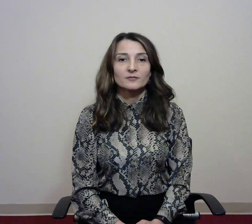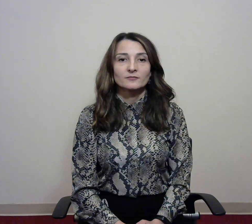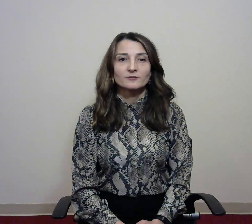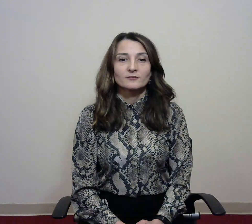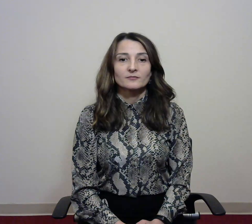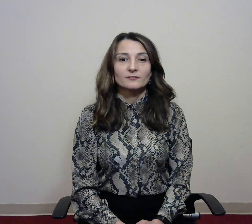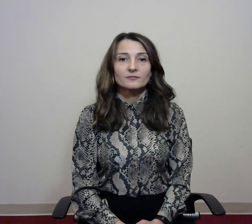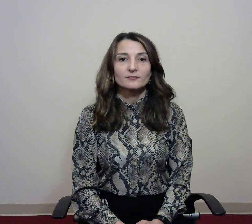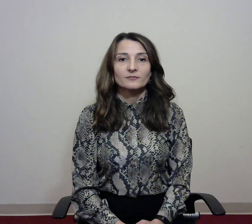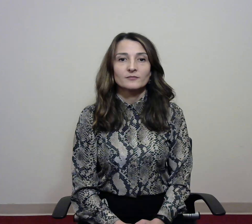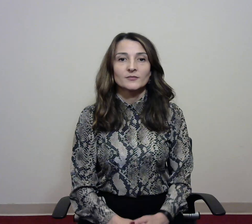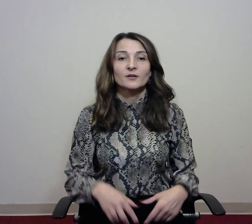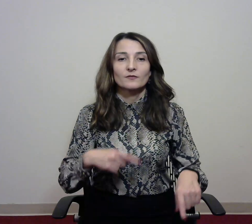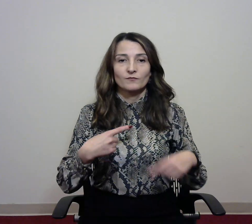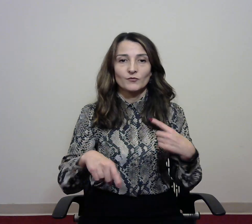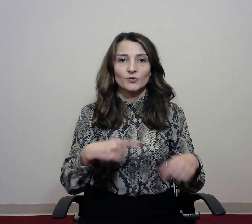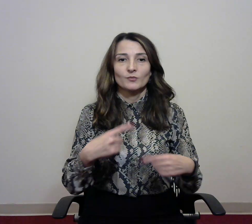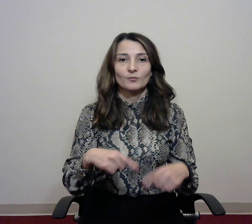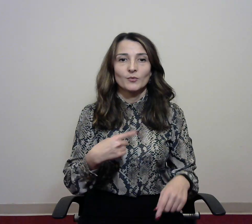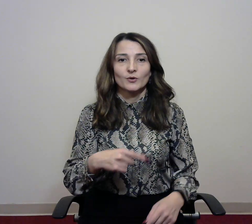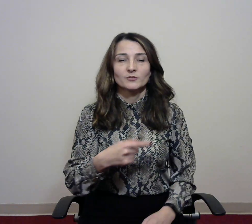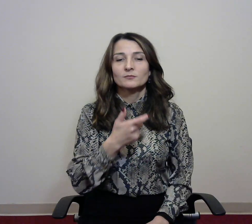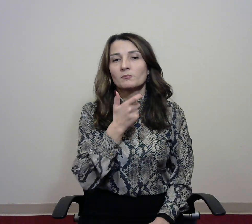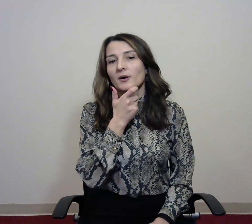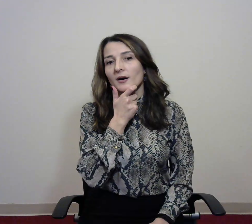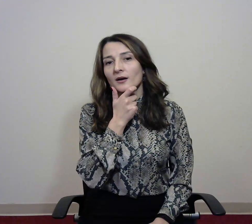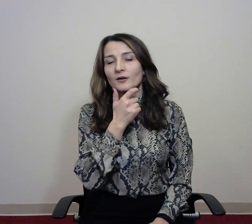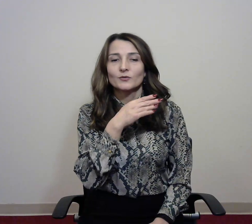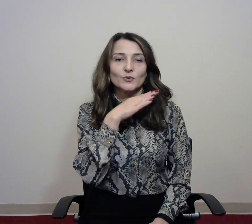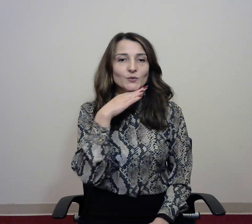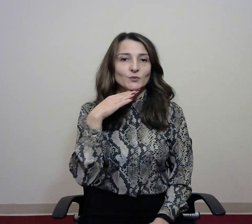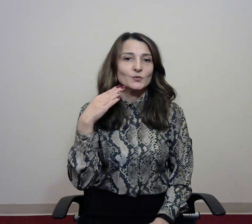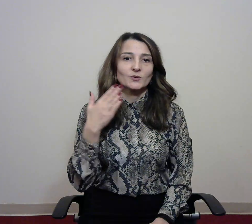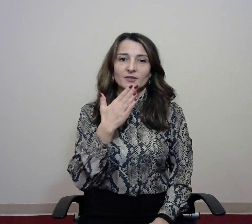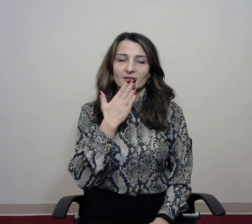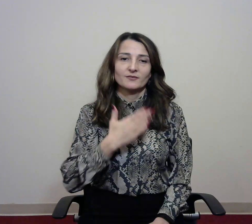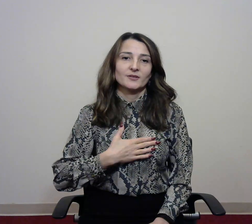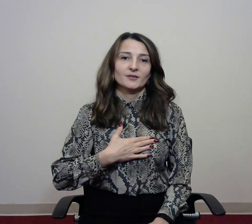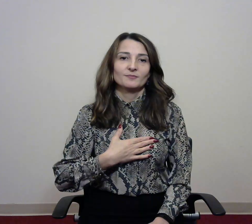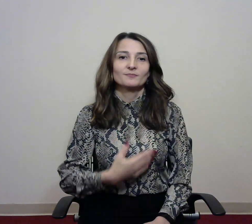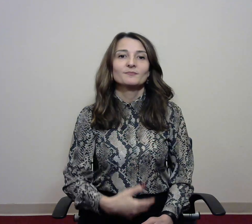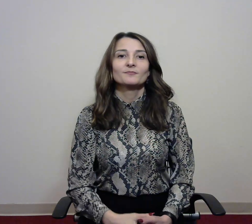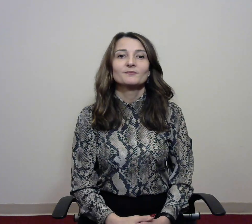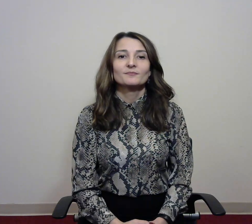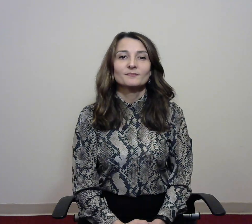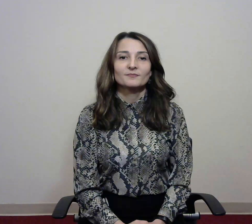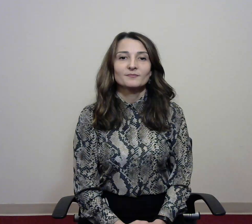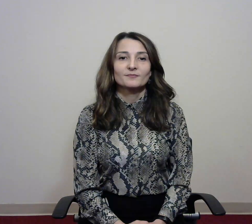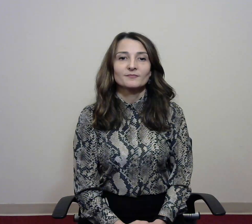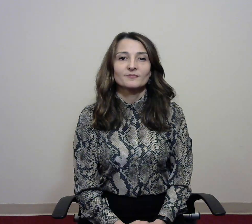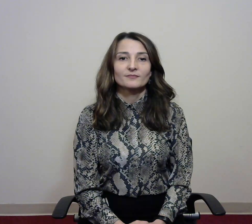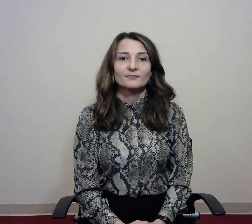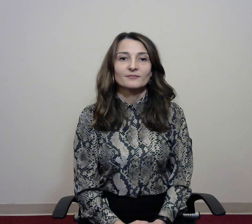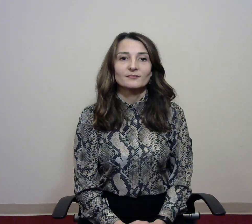Futbol izləməyi çox sevirəm